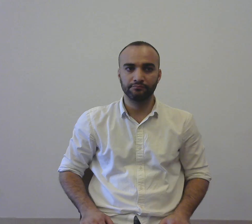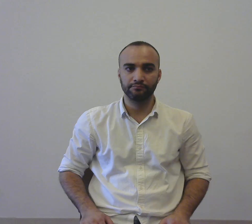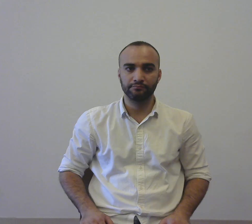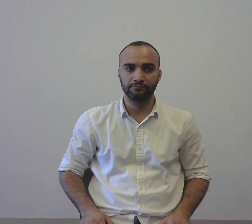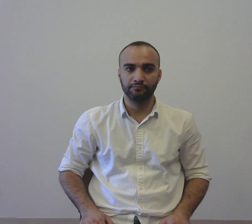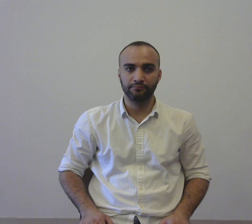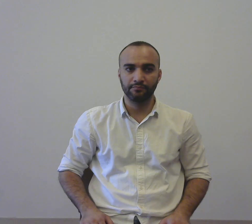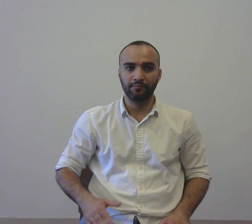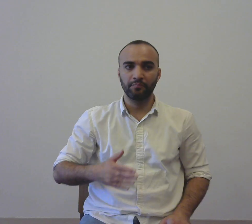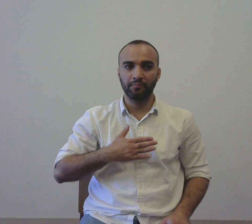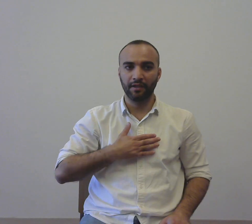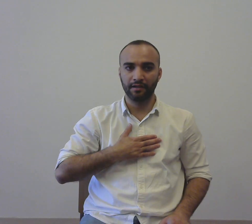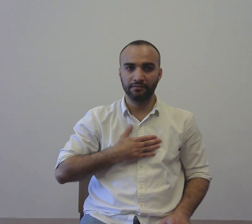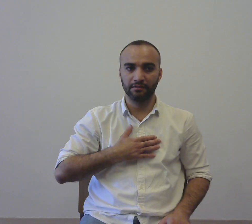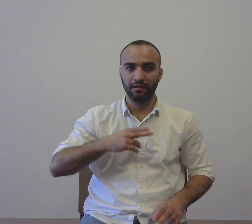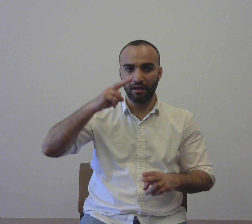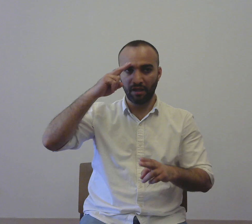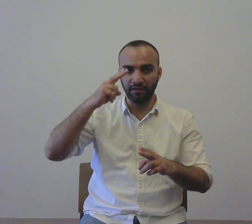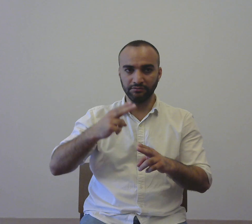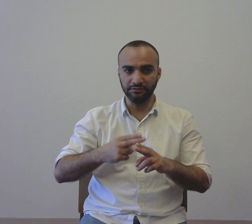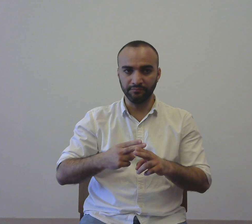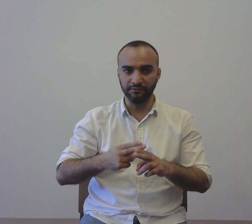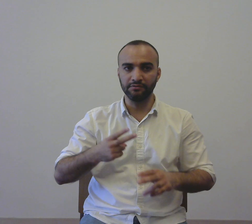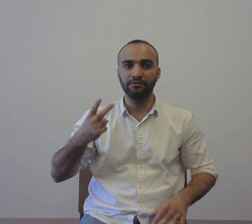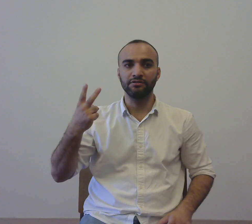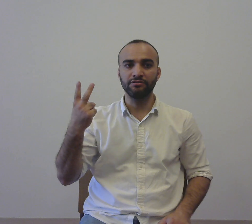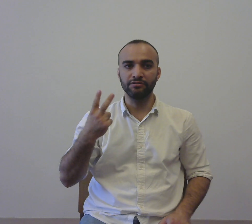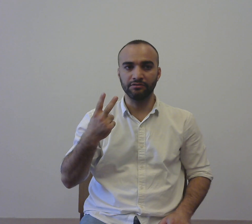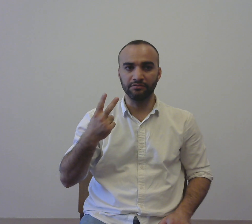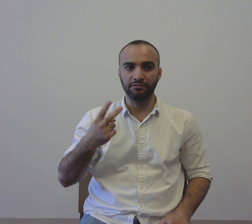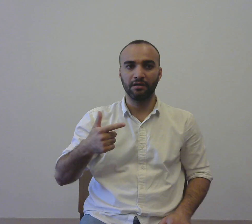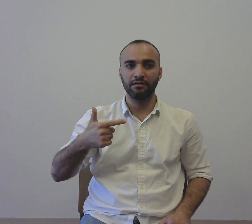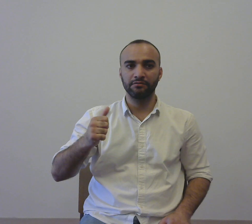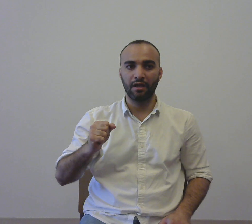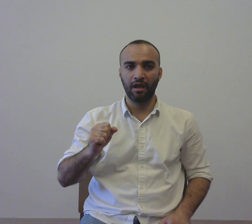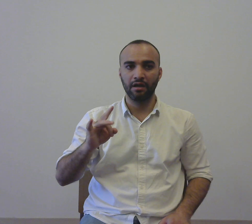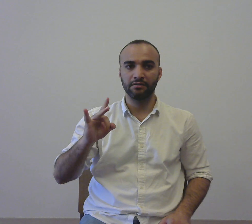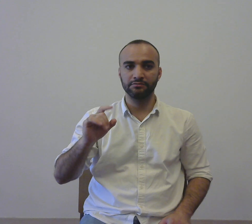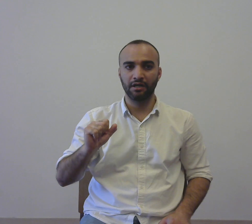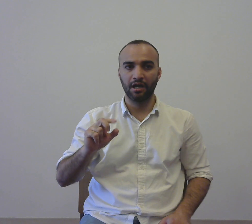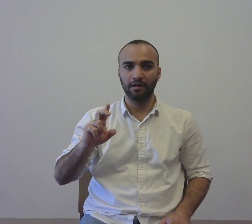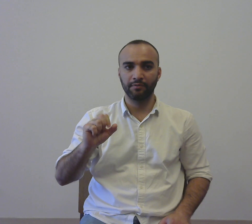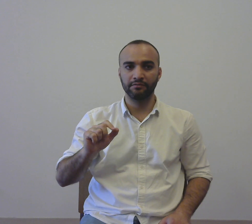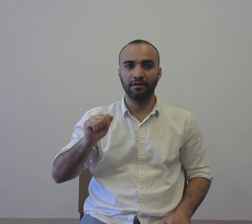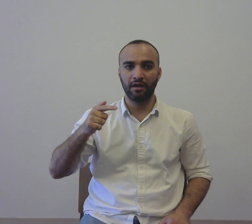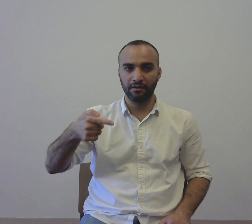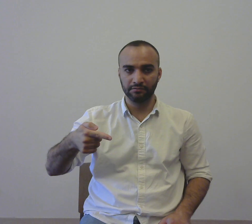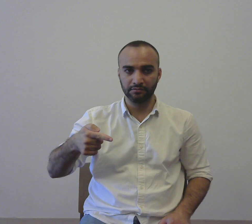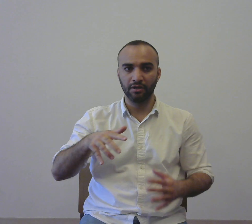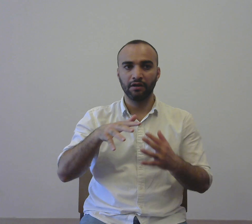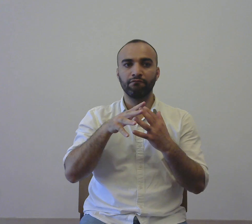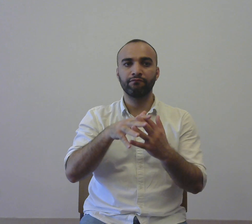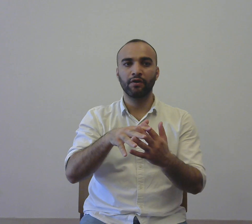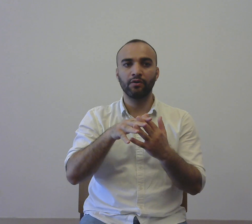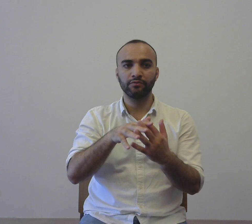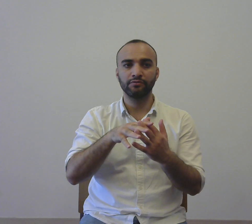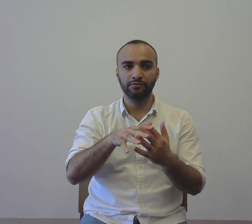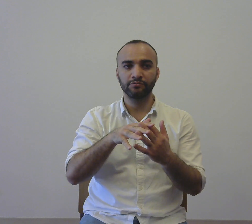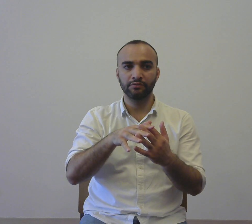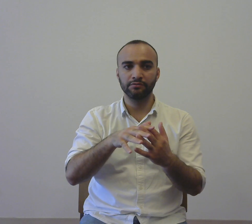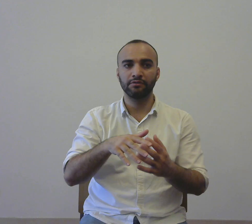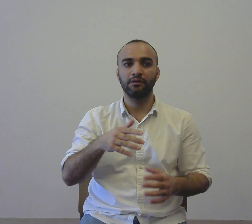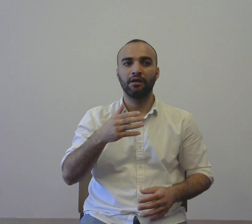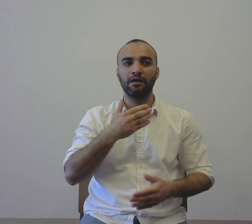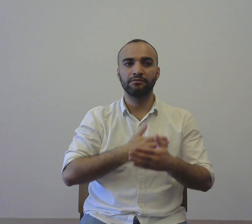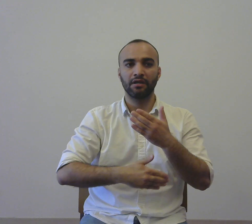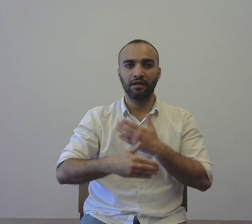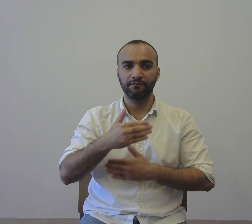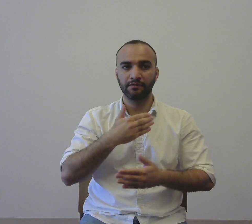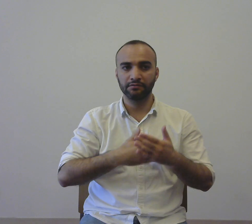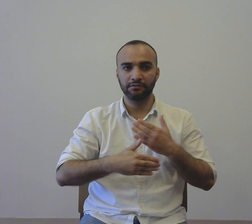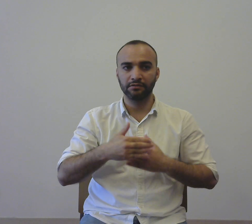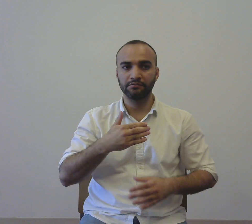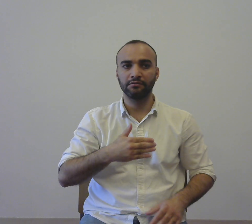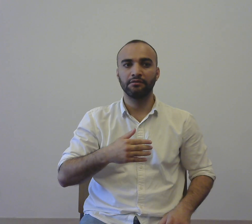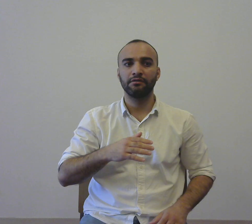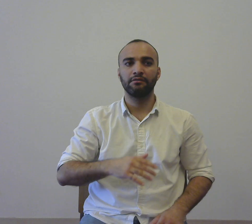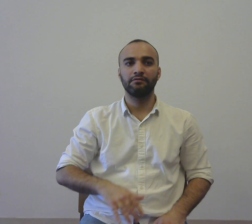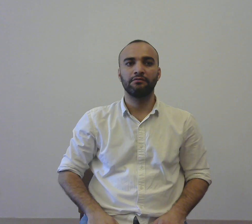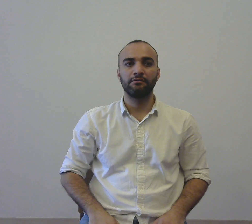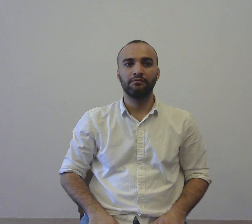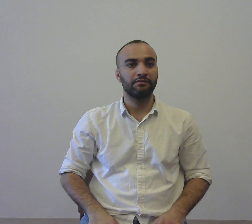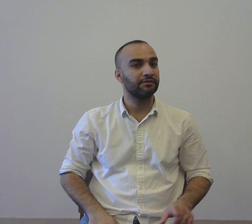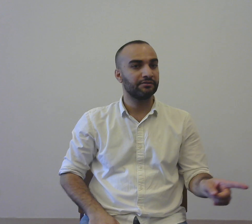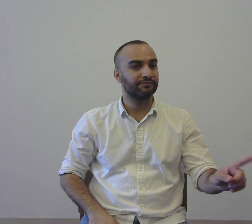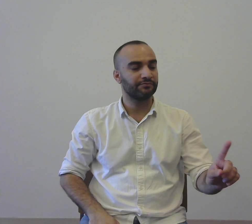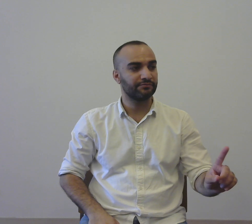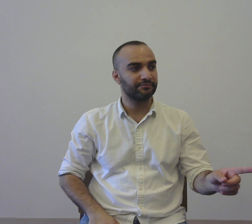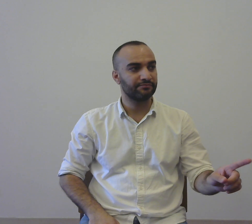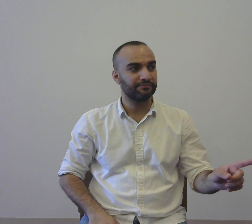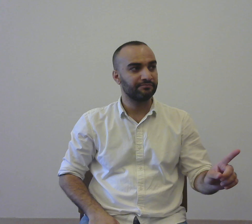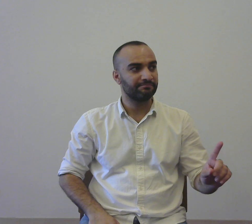Mənim qardaşım 2-ci Qarabağ müharibəsinin qazisidir